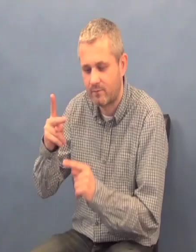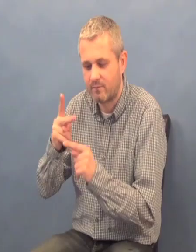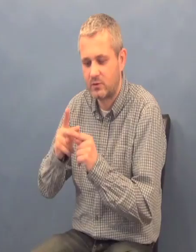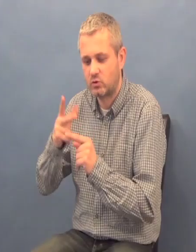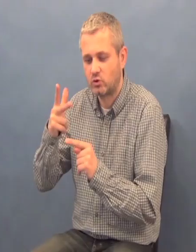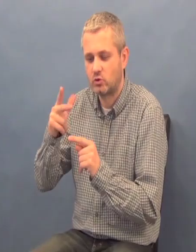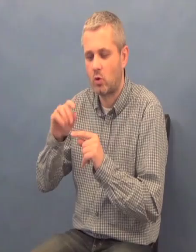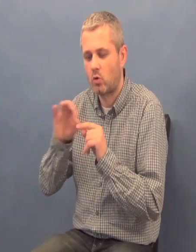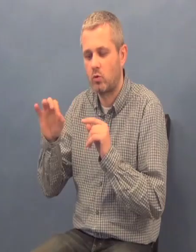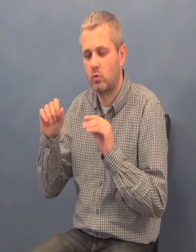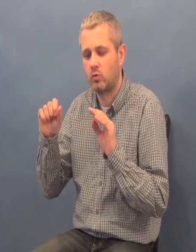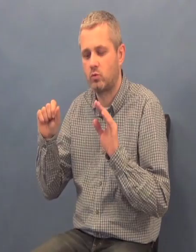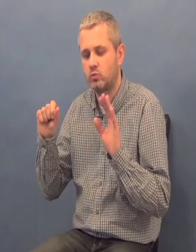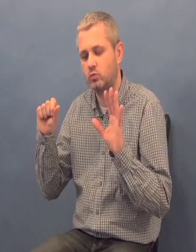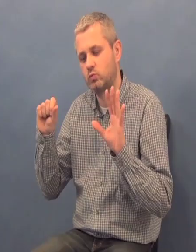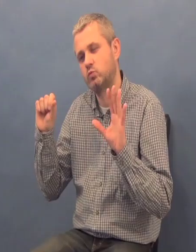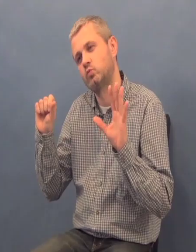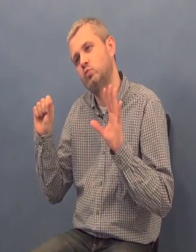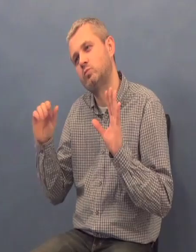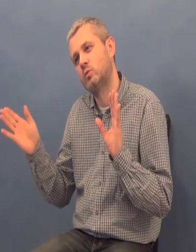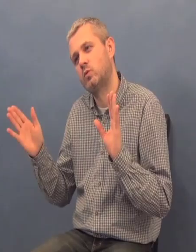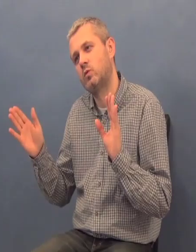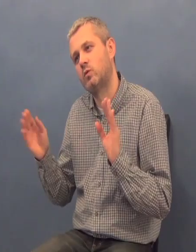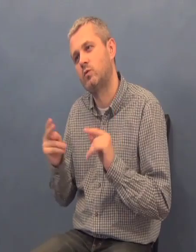Dwudziestego trzeciego... po szóstej?